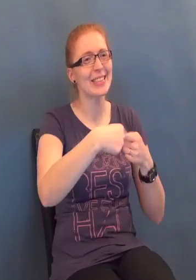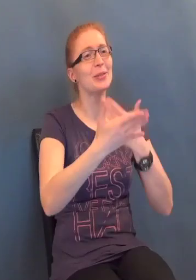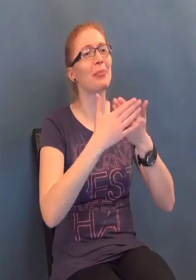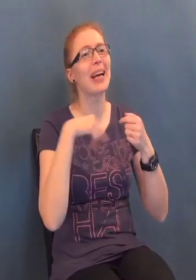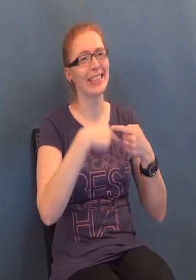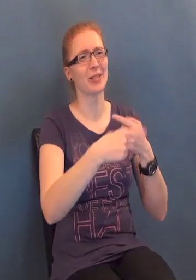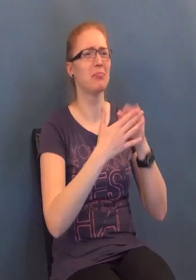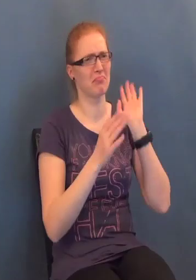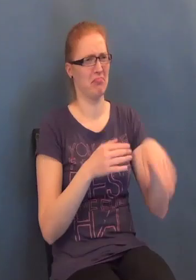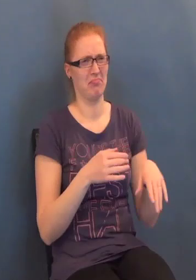Niedługo mam ślub, niedługo.